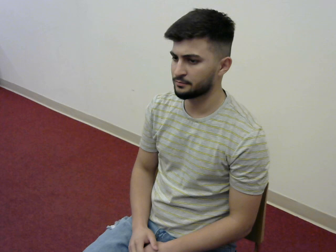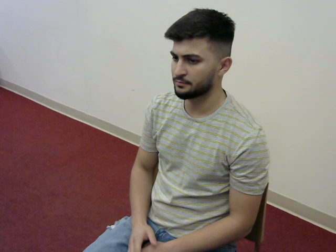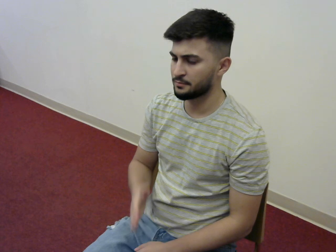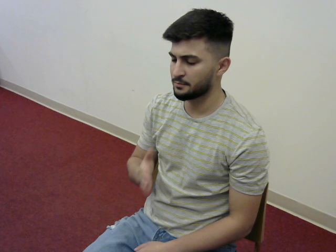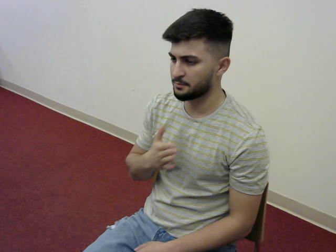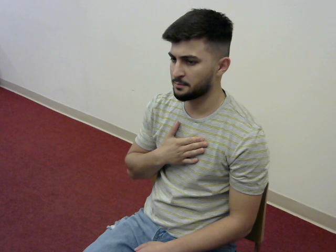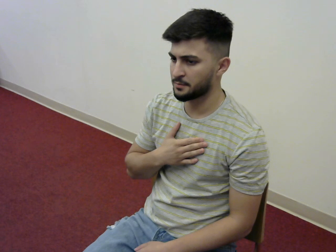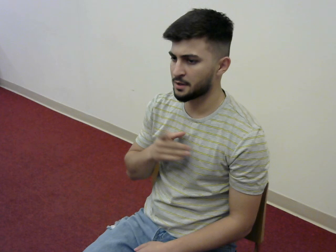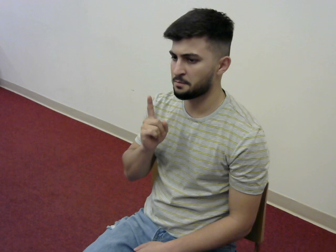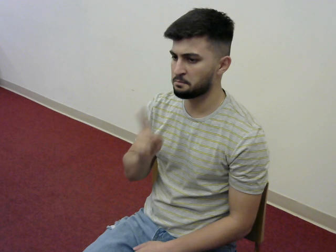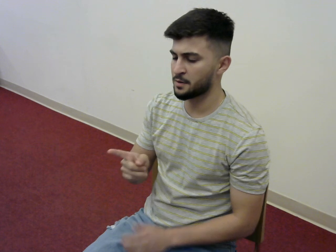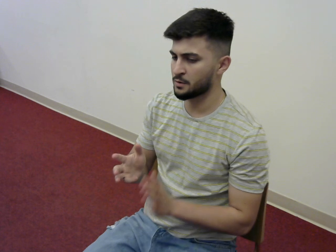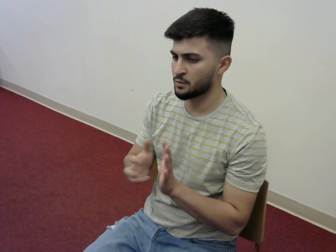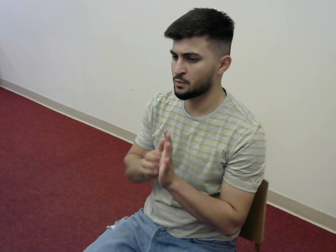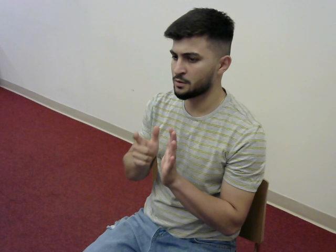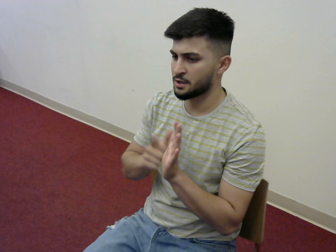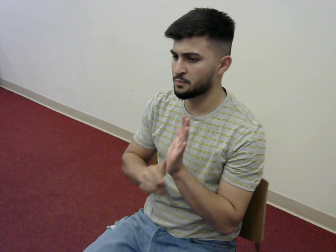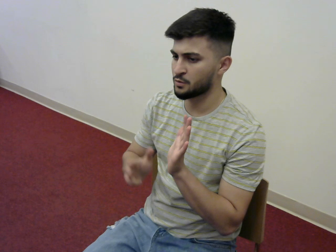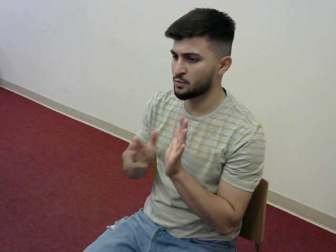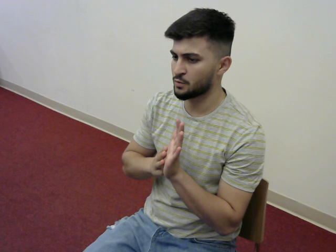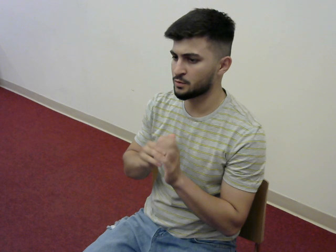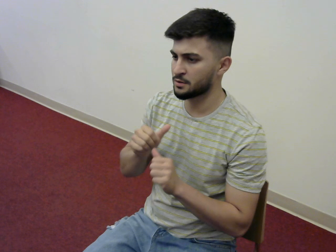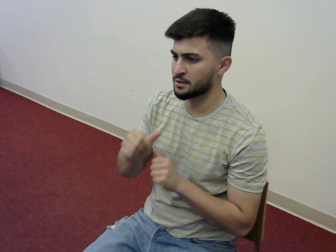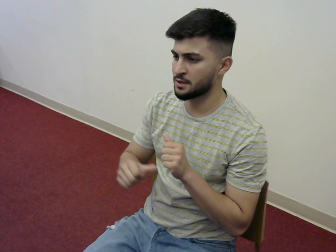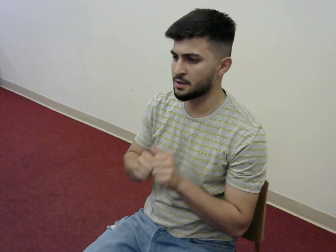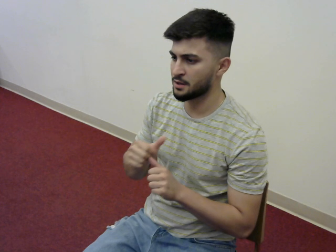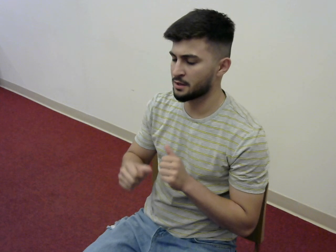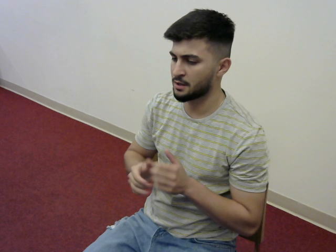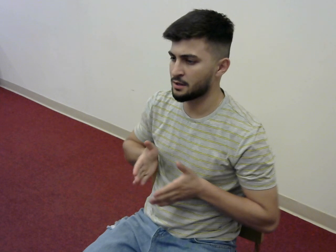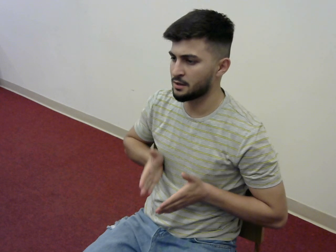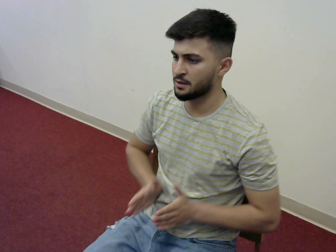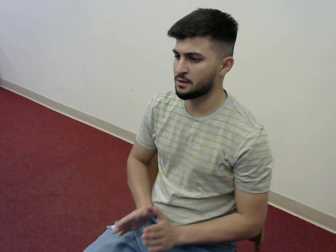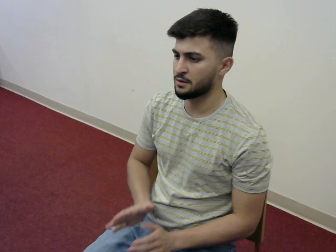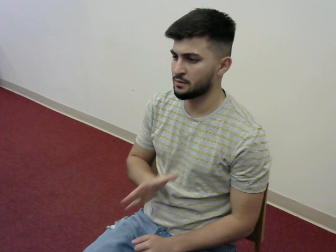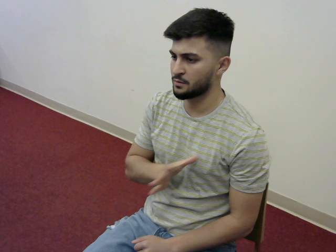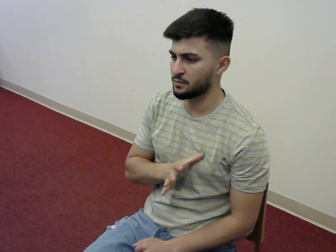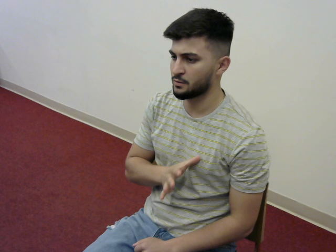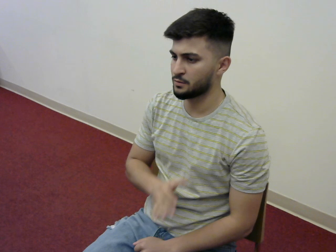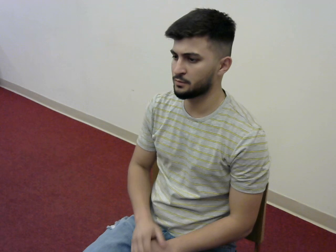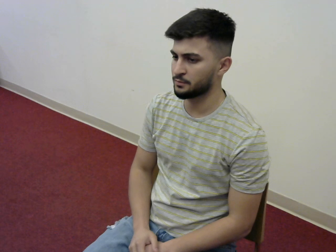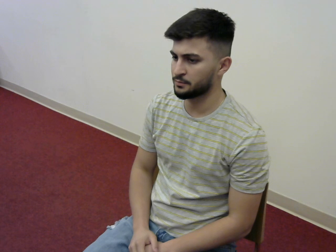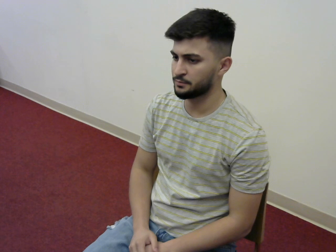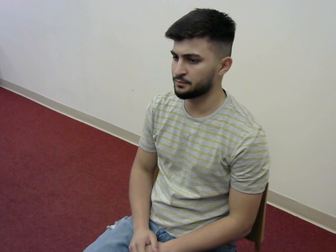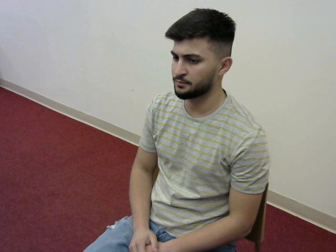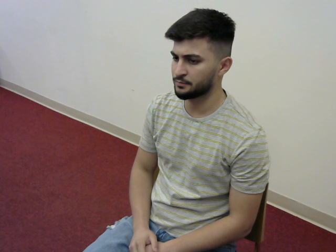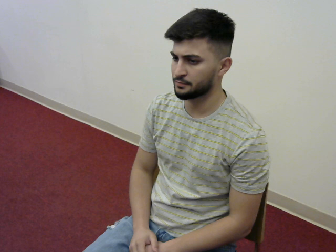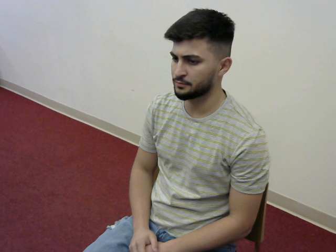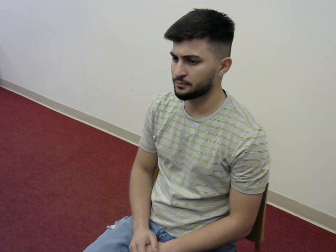Mən 1979-cu ildə anadan olmuşam